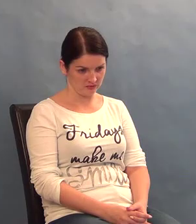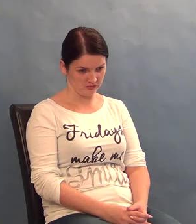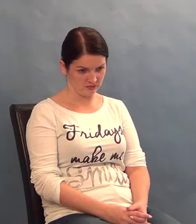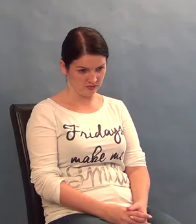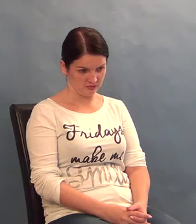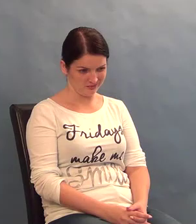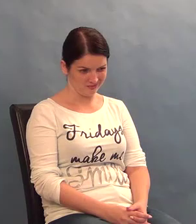Pasuje.